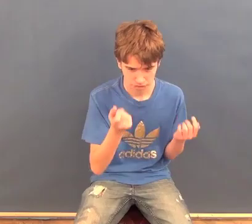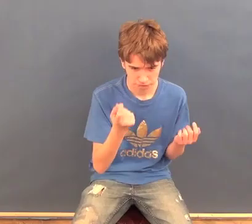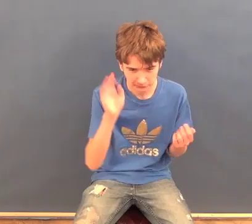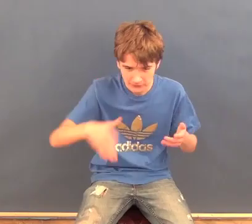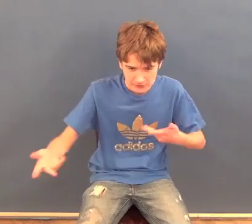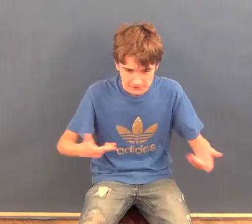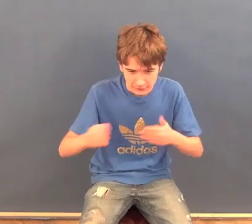Szybko idzie do domu.